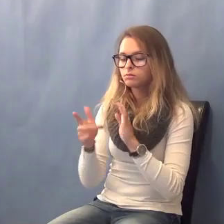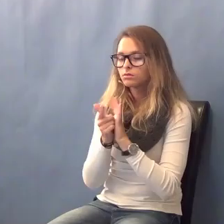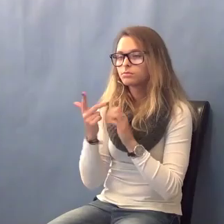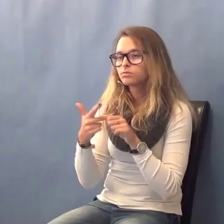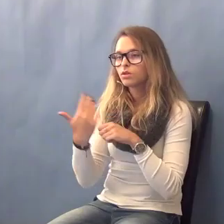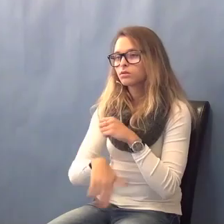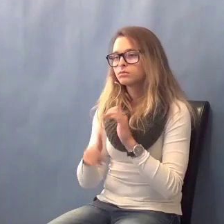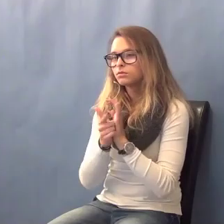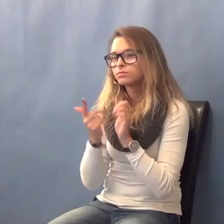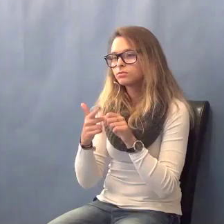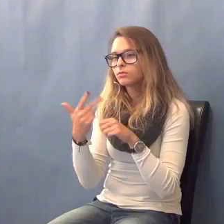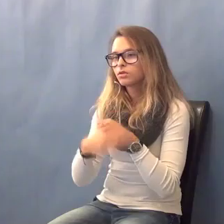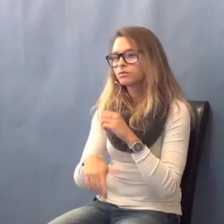Siedemnasta trzydzieści kończę.